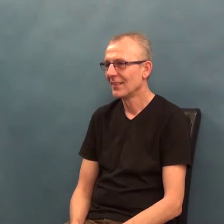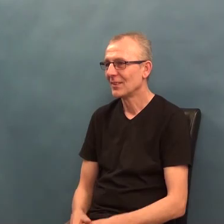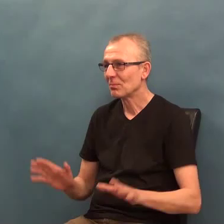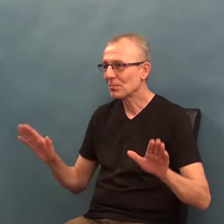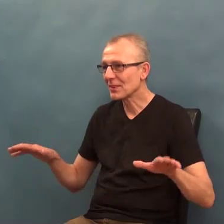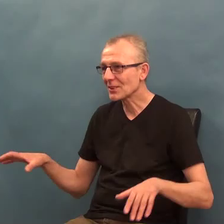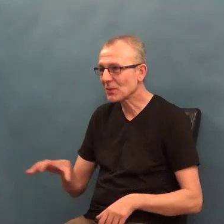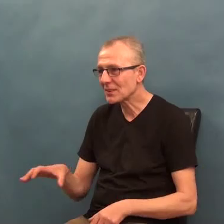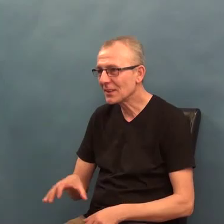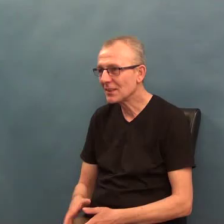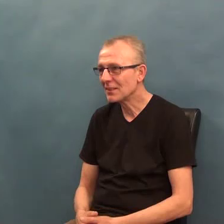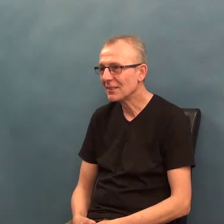Ptak złodziej?